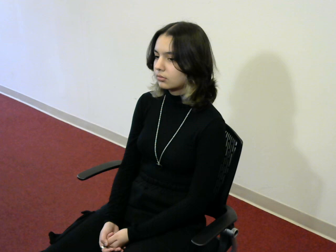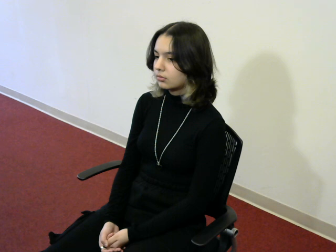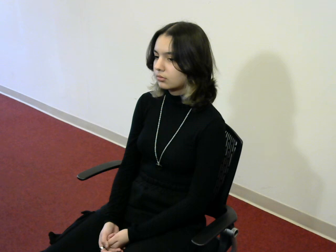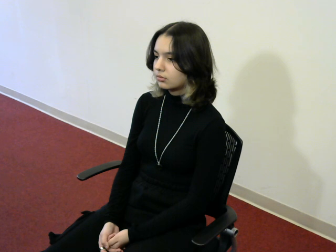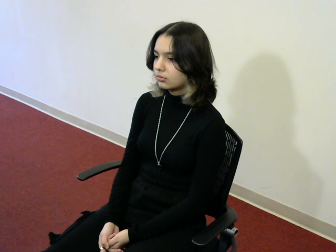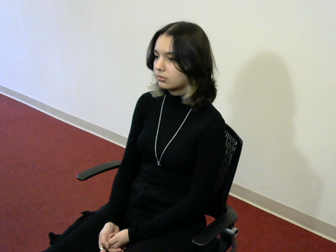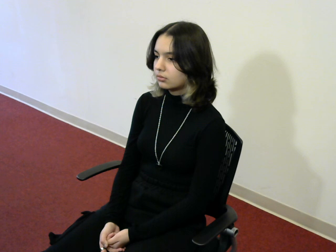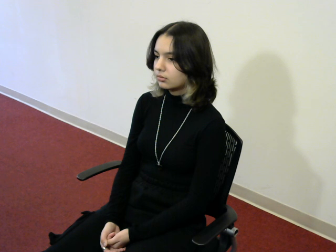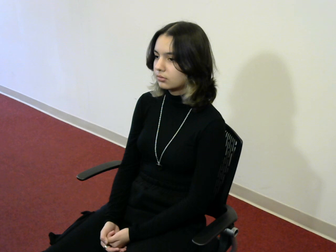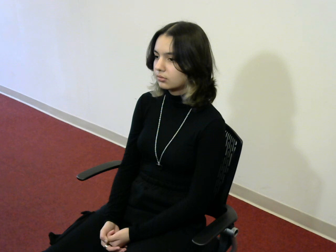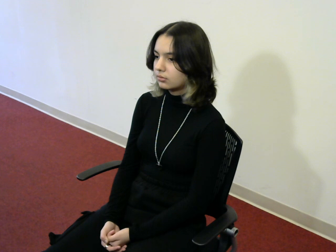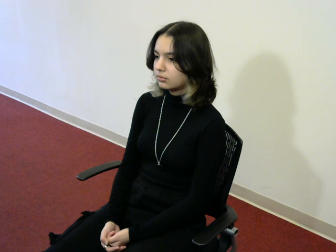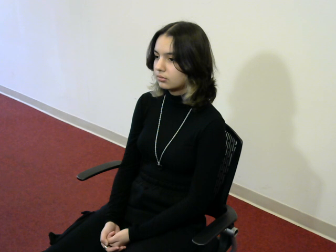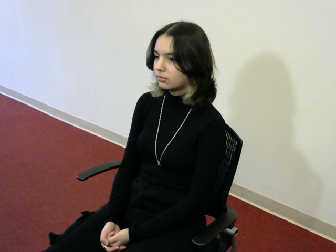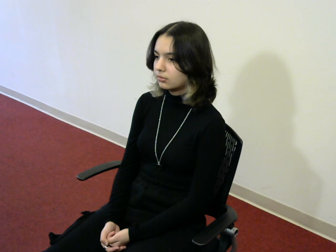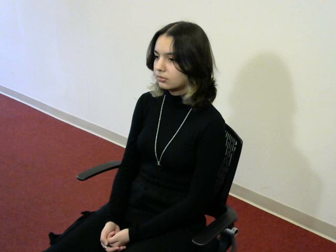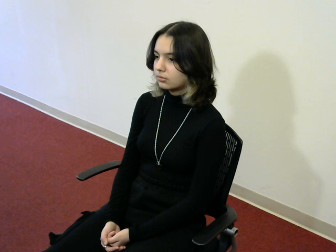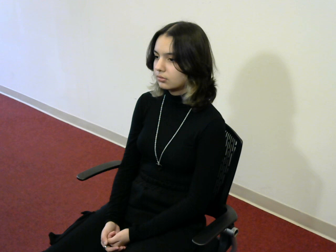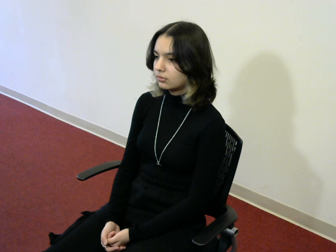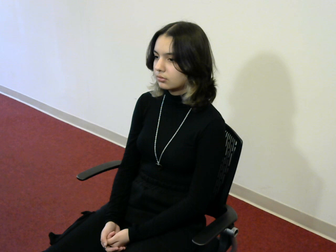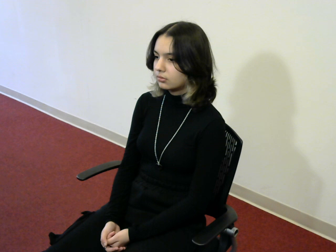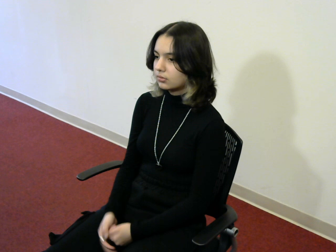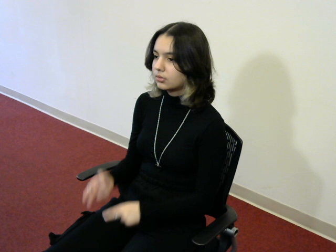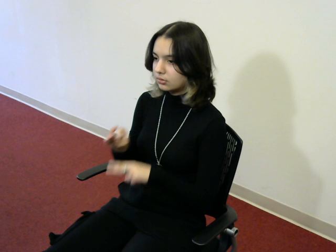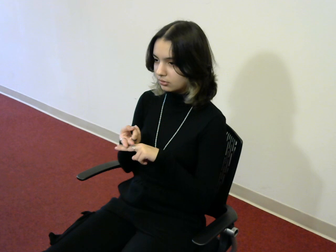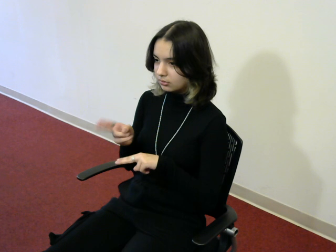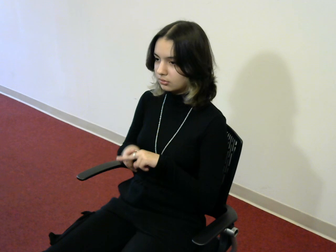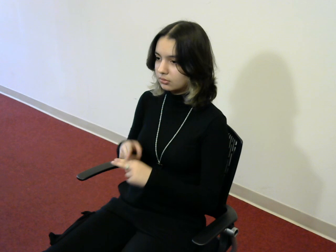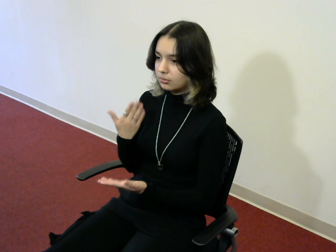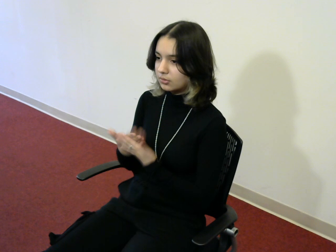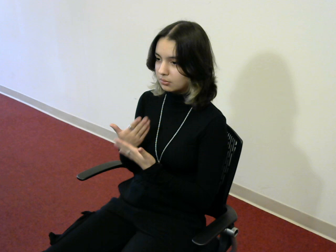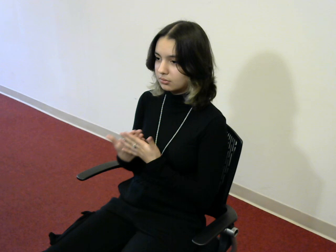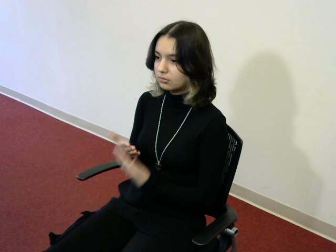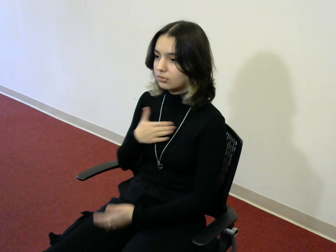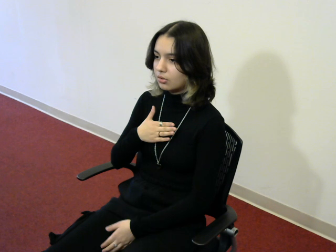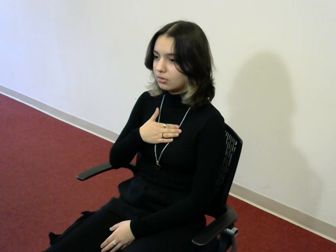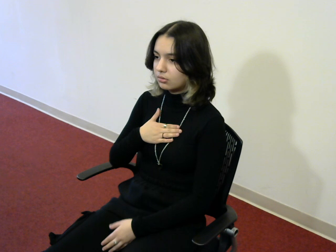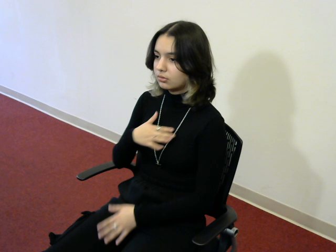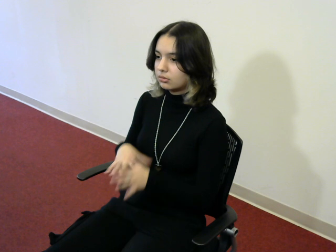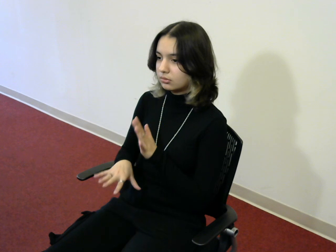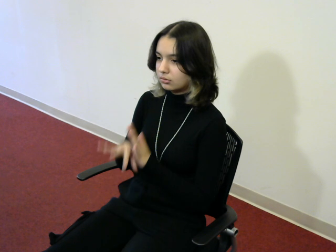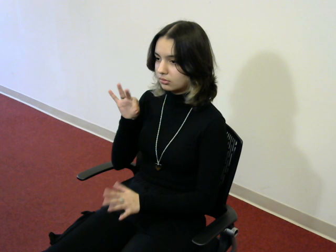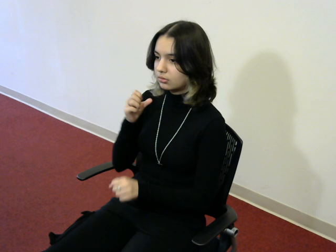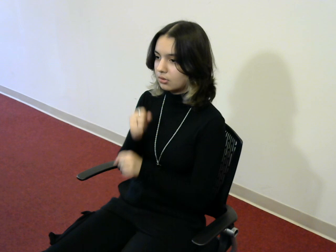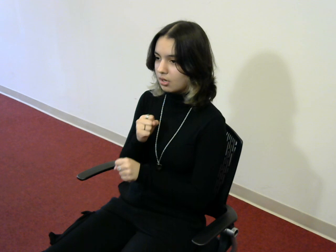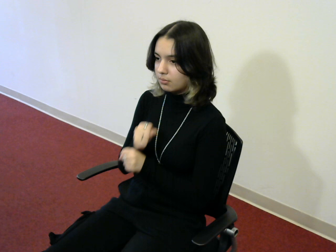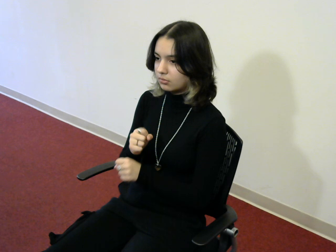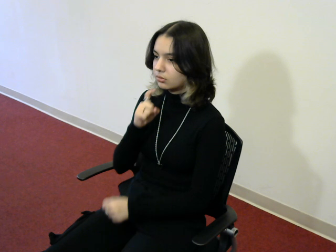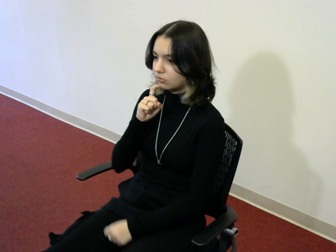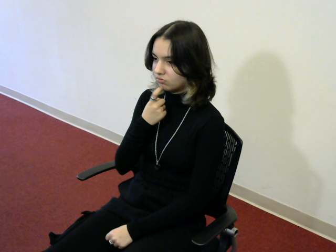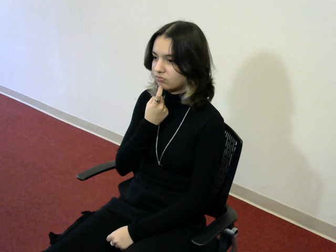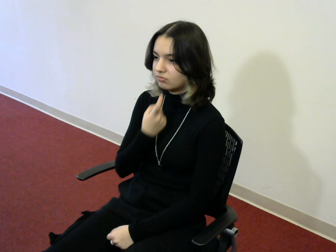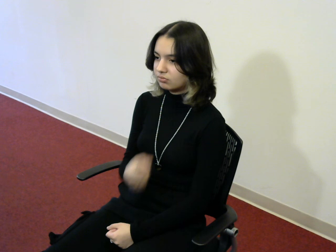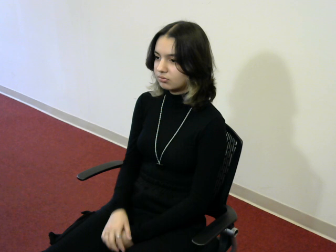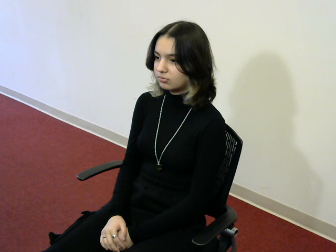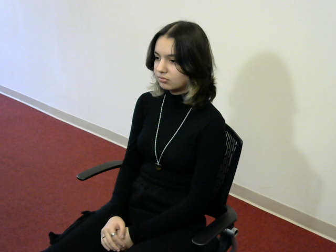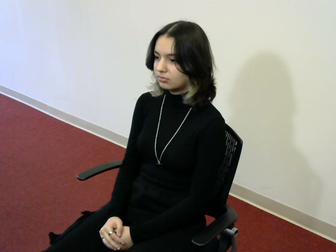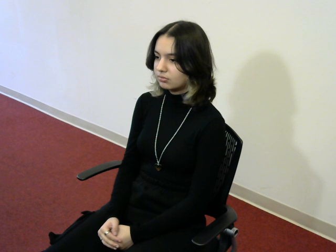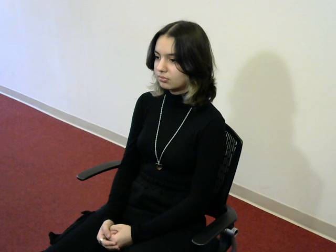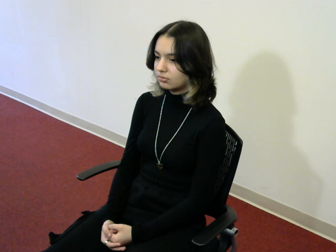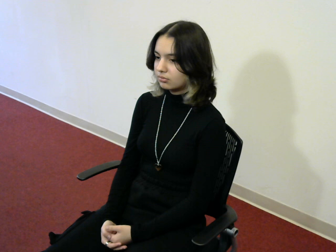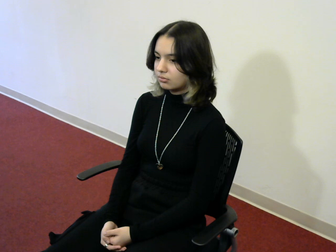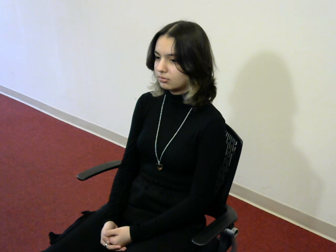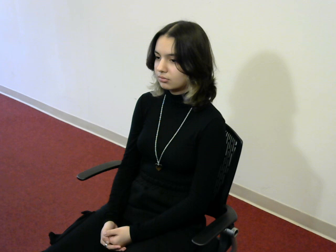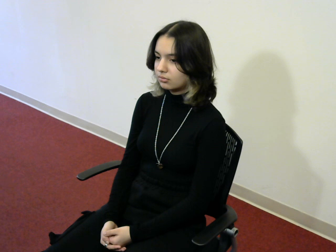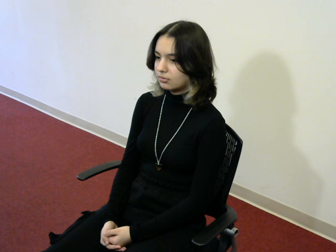Bu məsələdə mənə seçim etmək çətindir